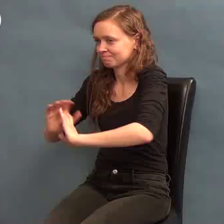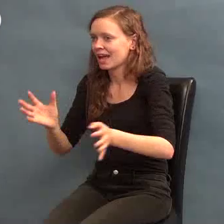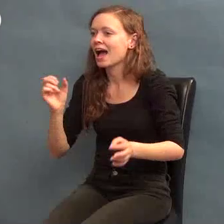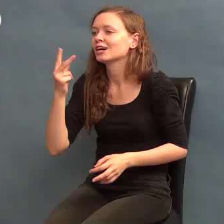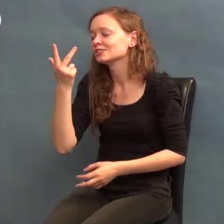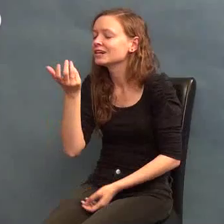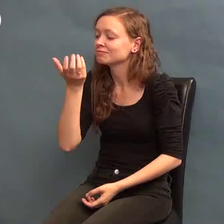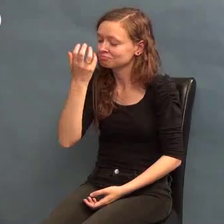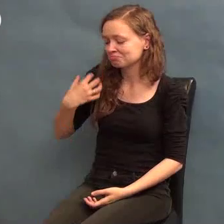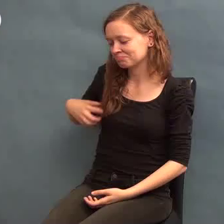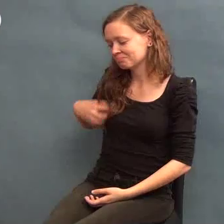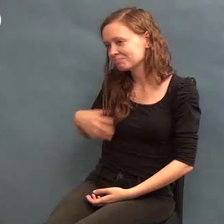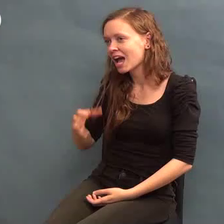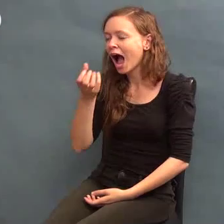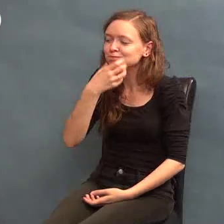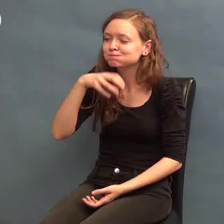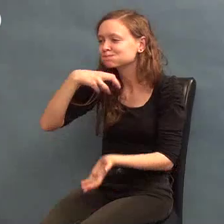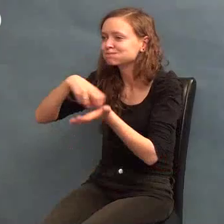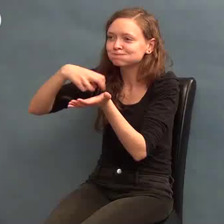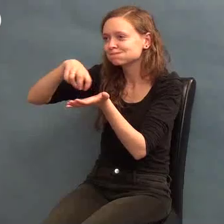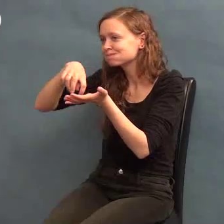Trzej chłopcy wycierają gruszki o ubrania i odchodzą jedząc je.